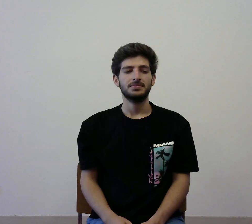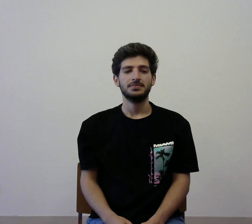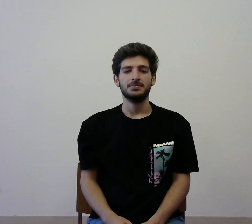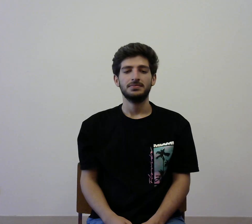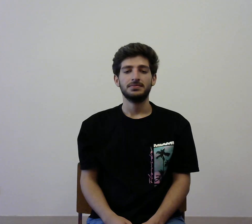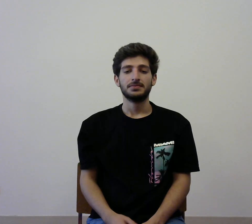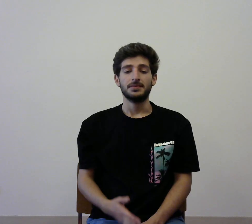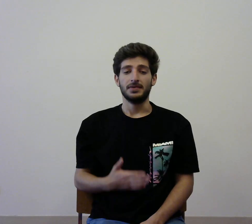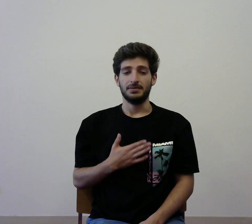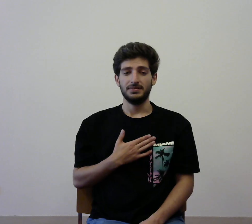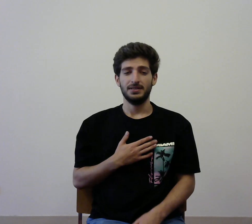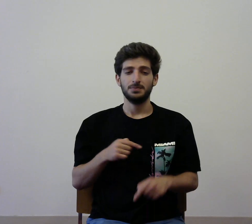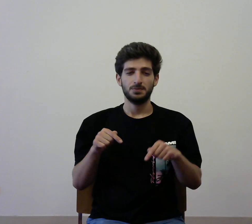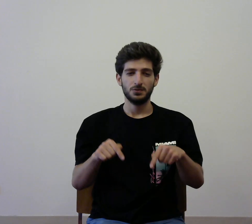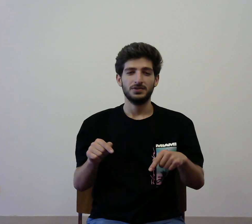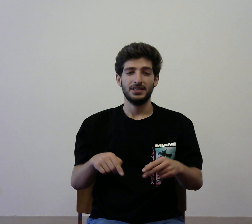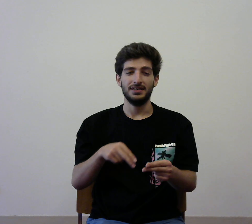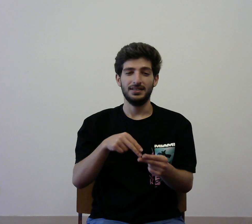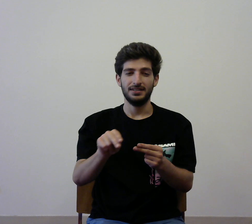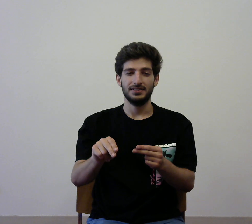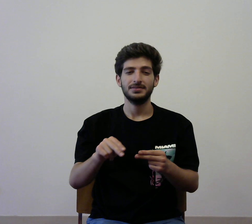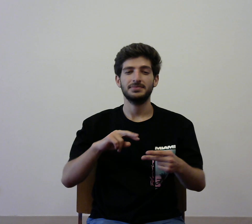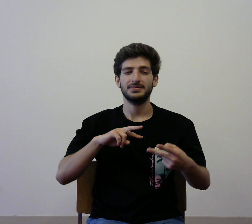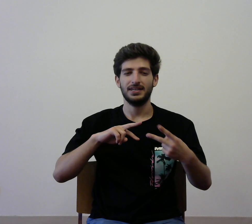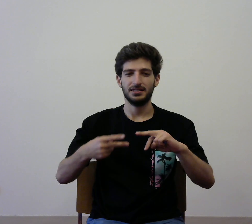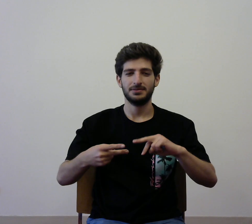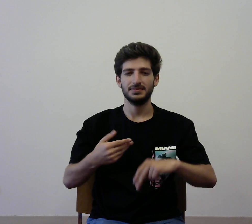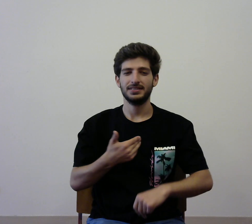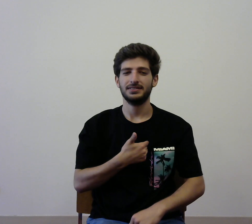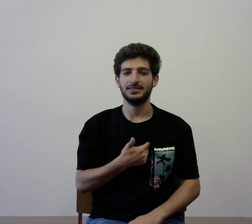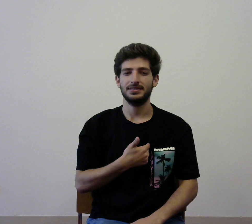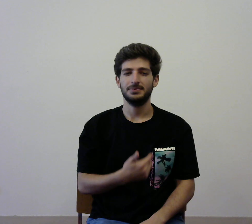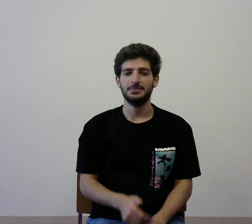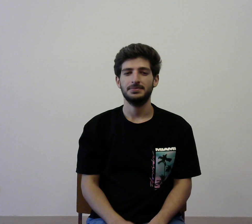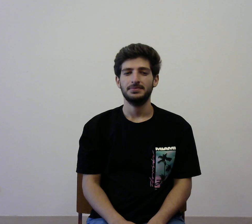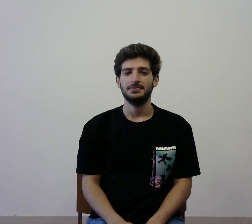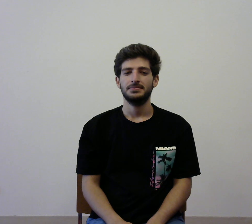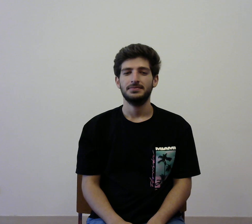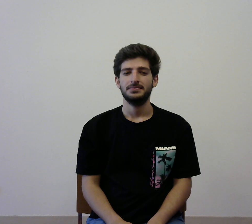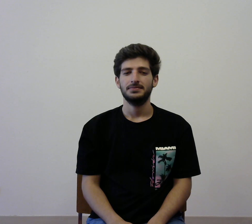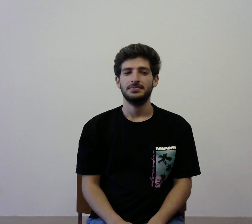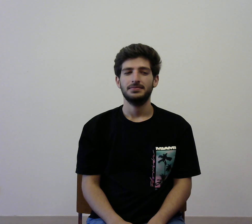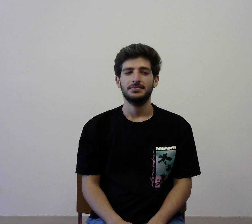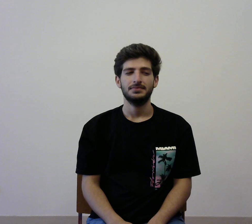Mən buradan aldıqlarımı dəyişmək istəyirəm